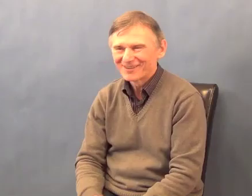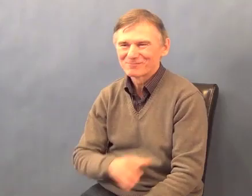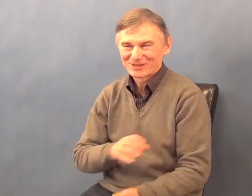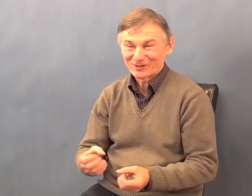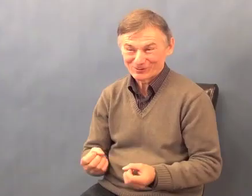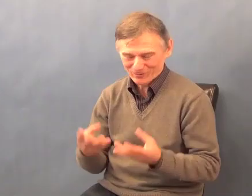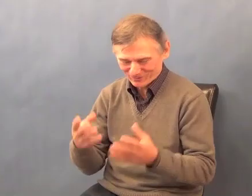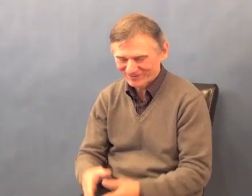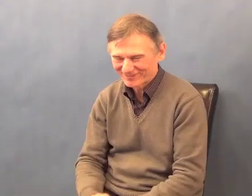Duch był.